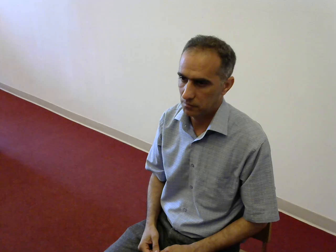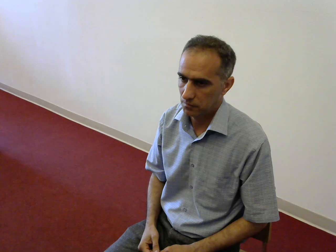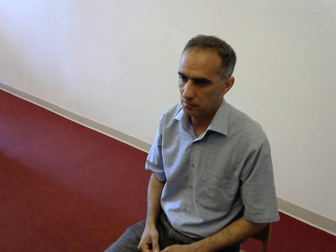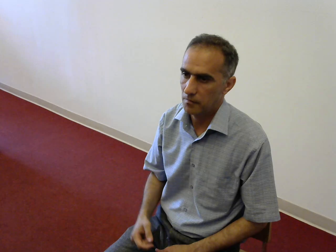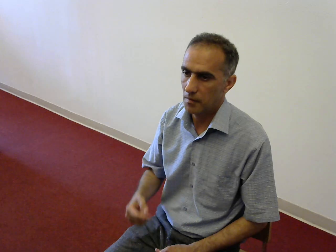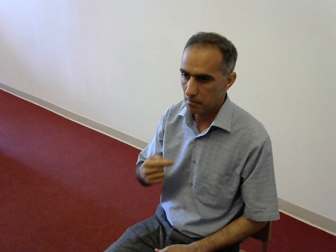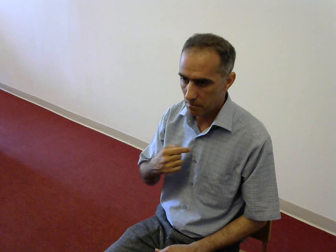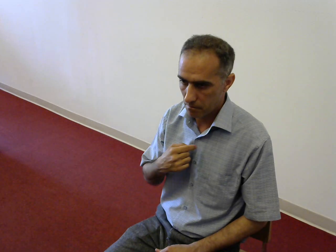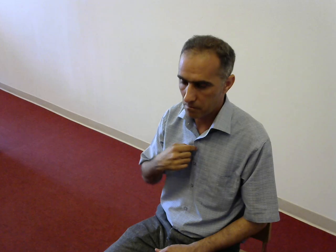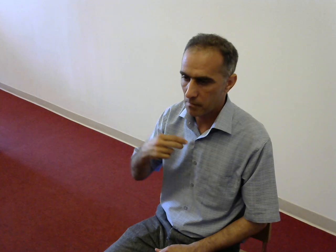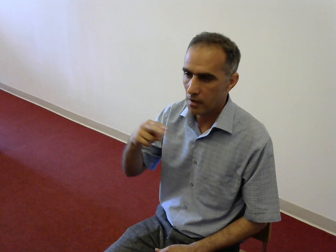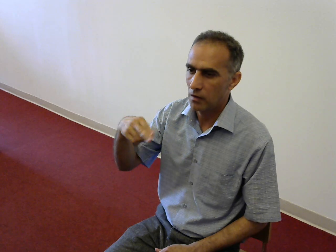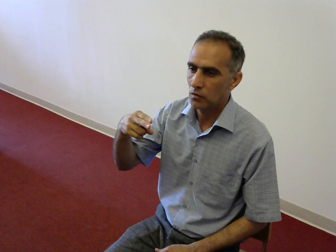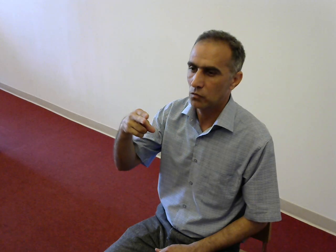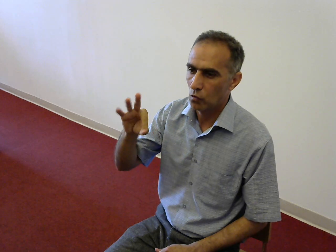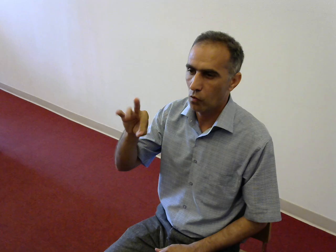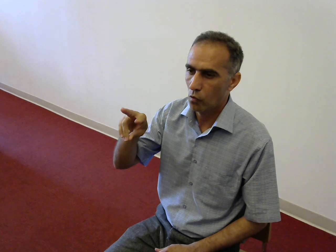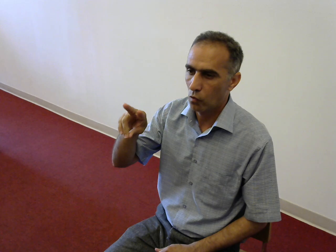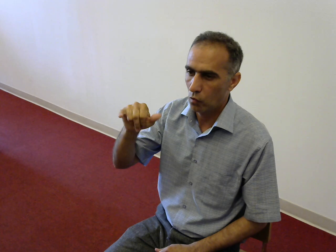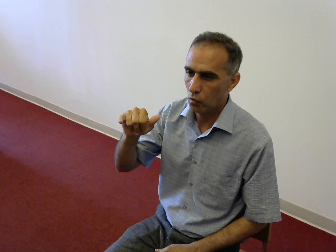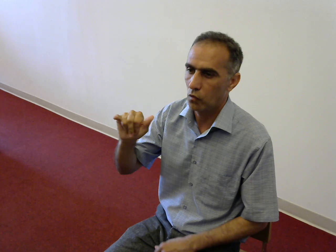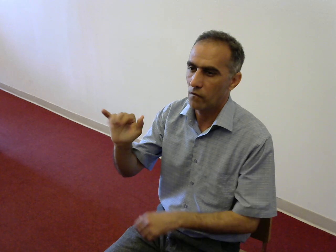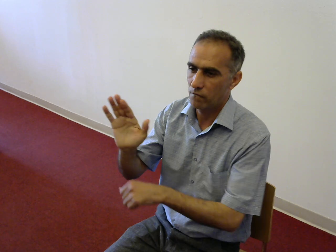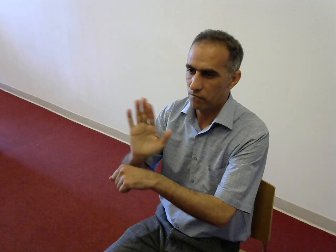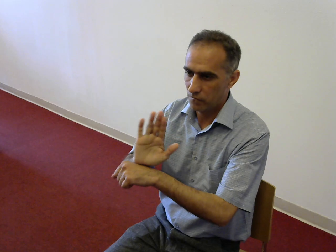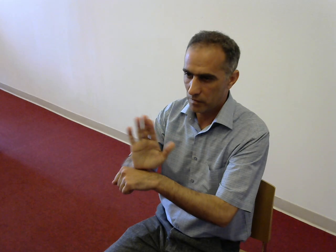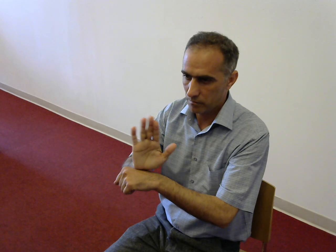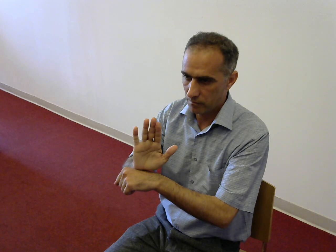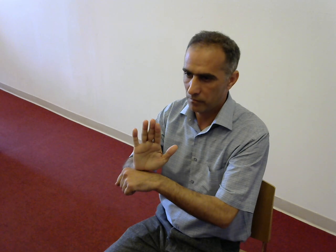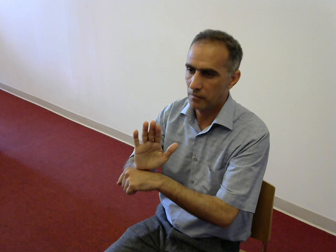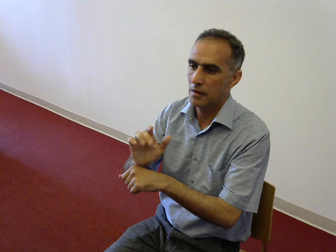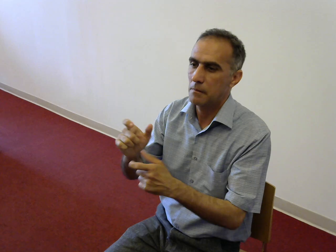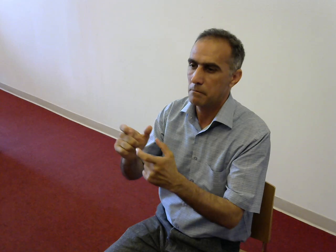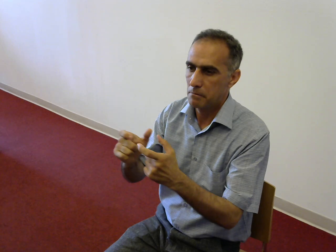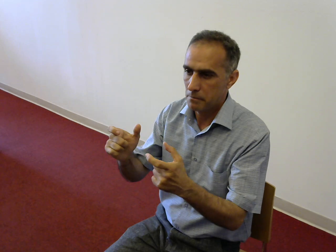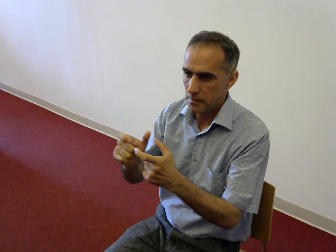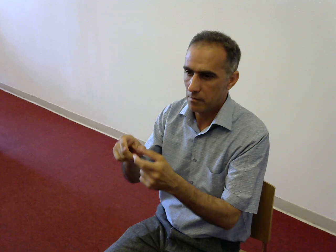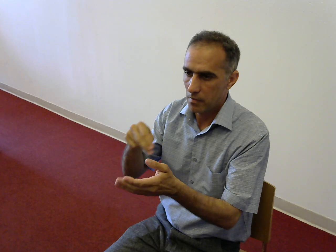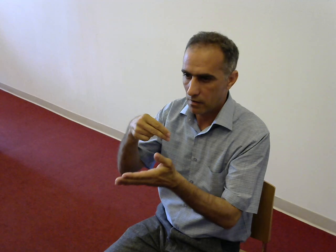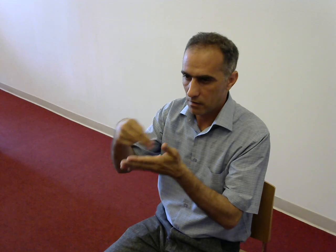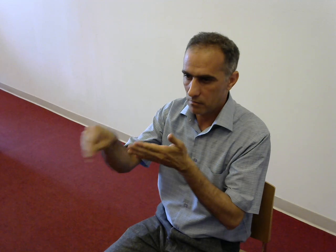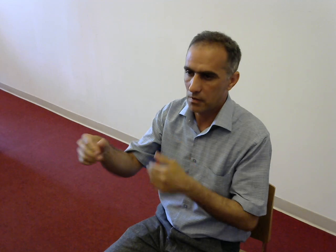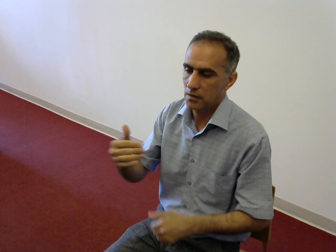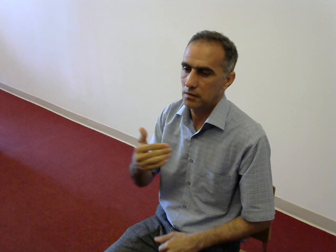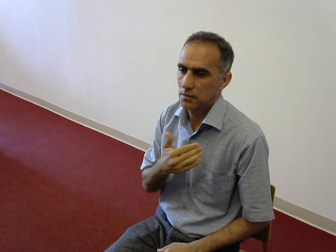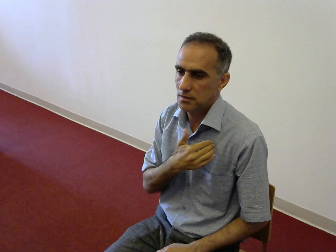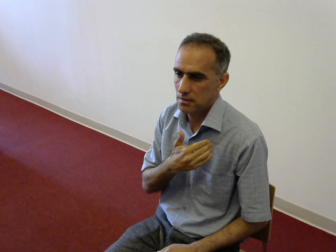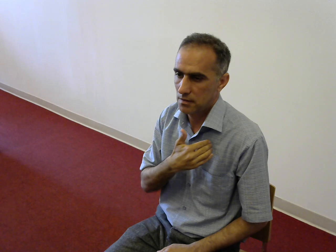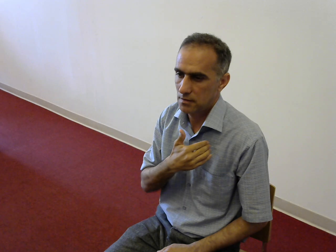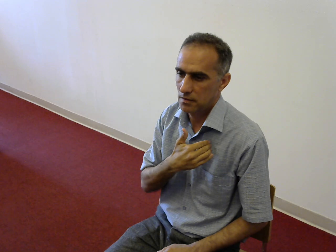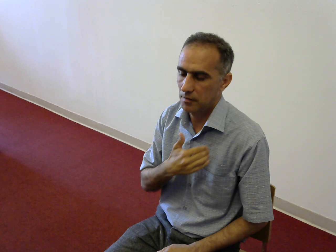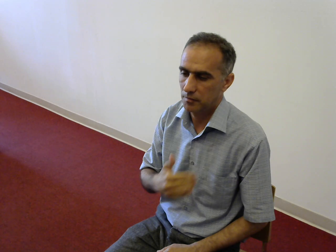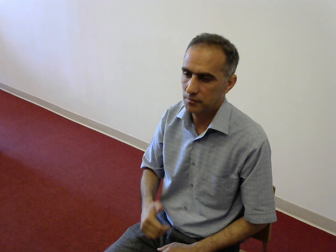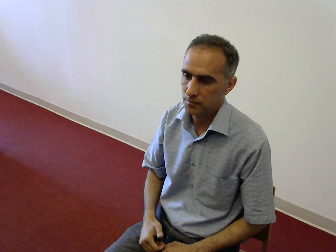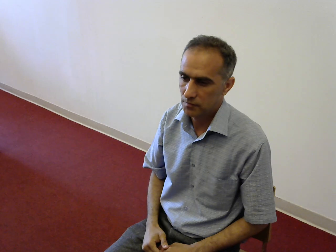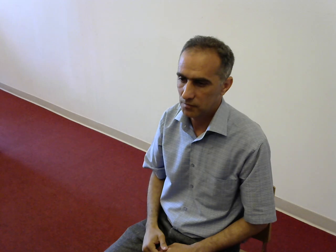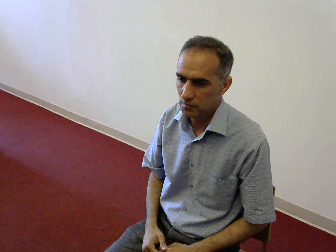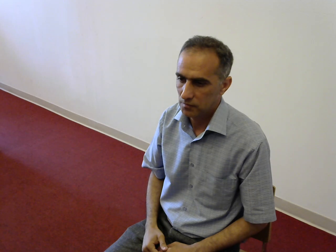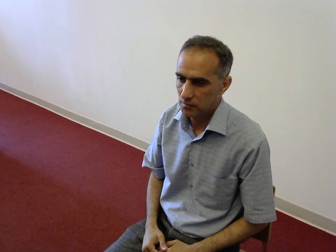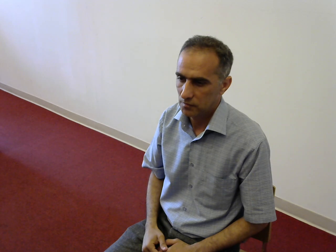Mən "Dolu" filminə bilet almaq istəyirəm